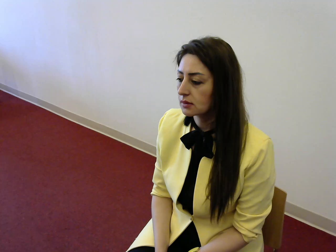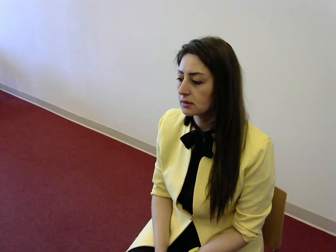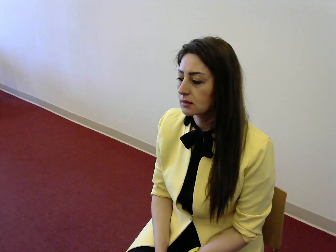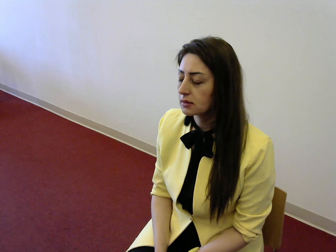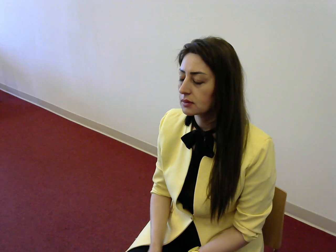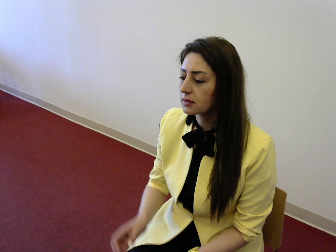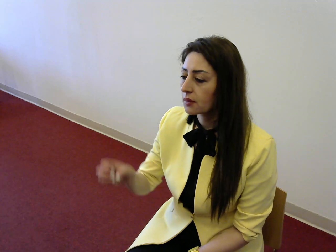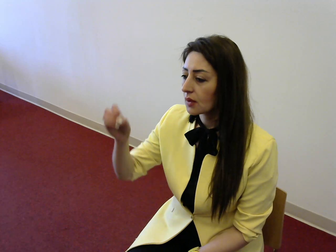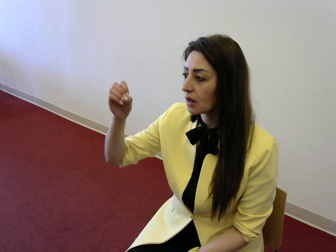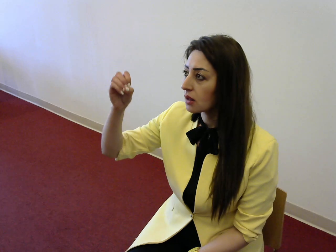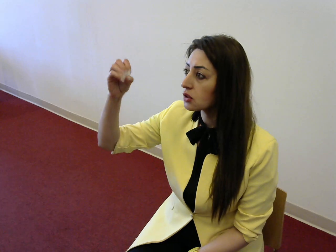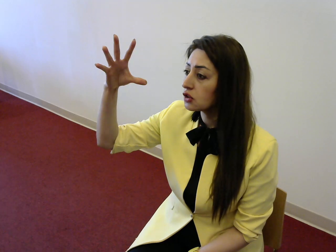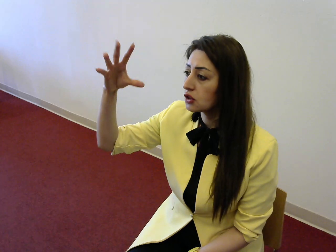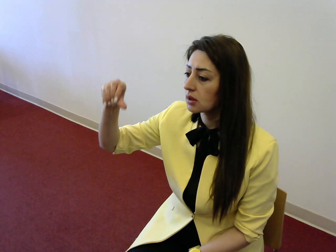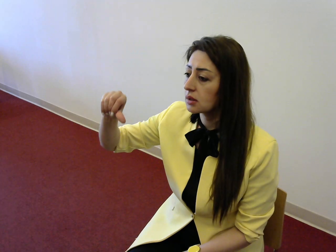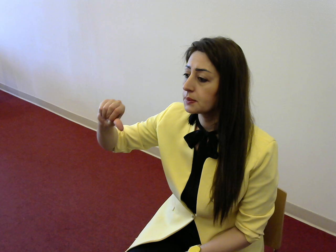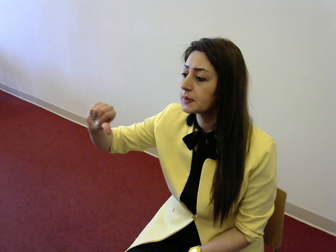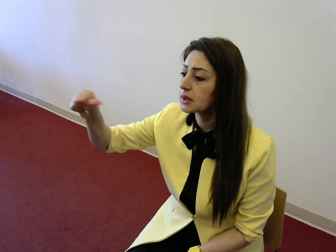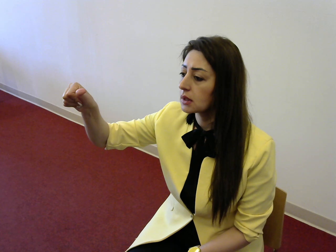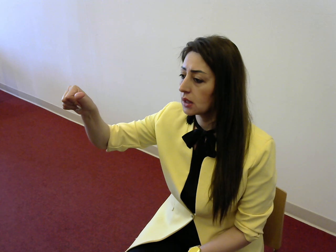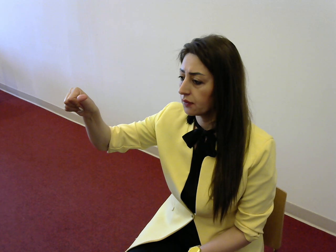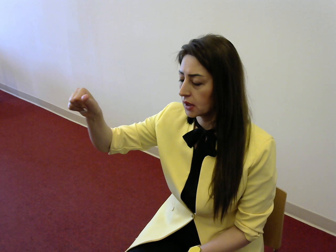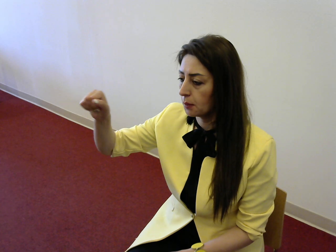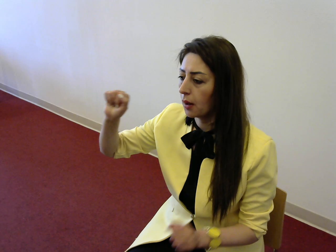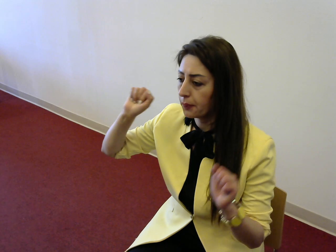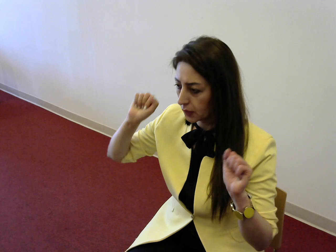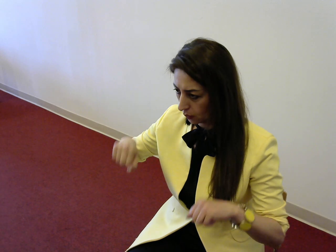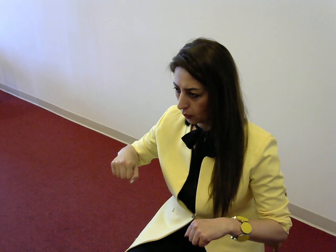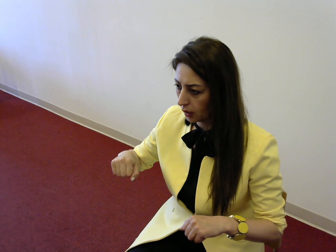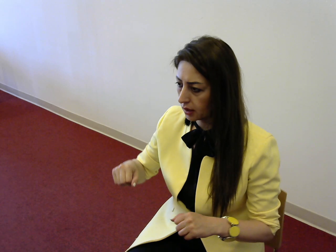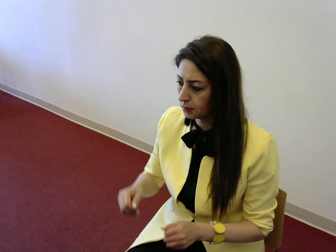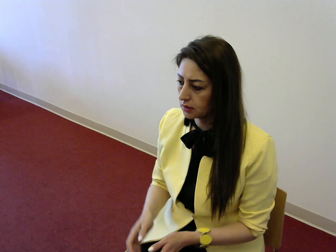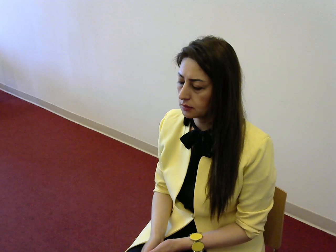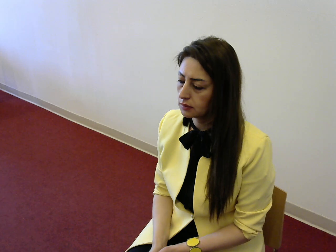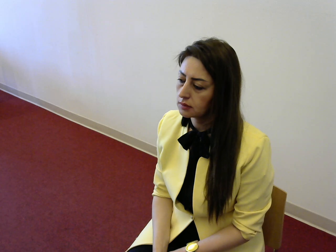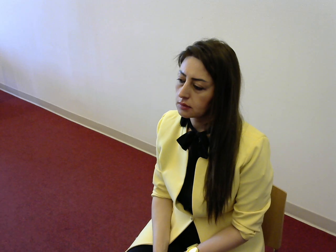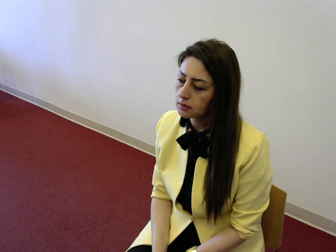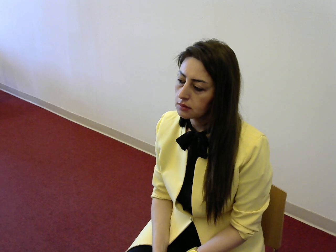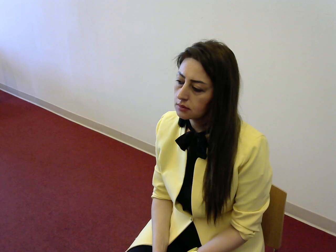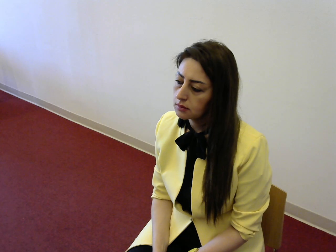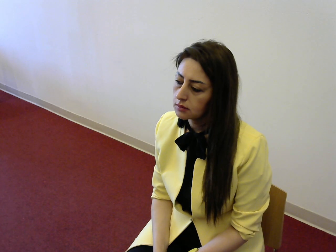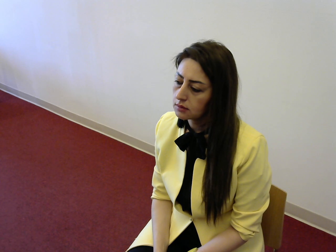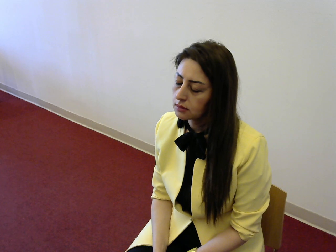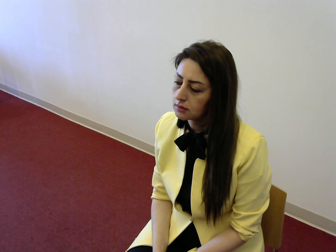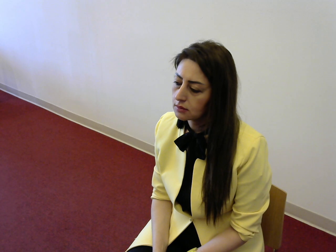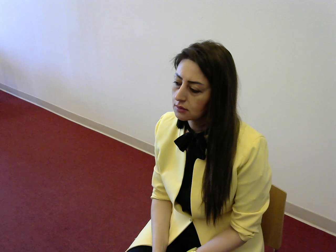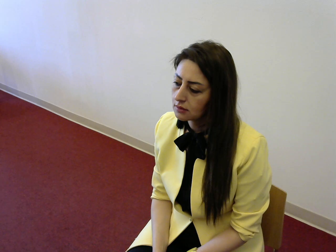İşığı yandırmaq olarmı?